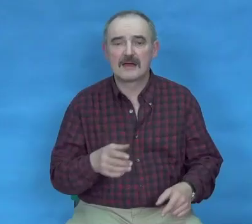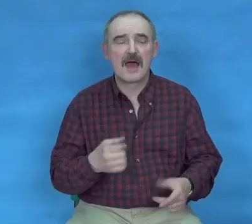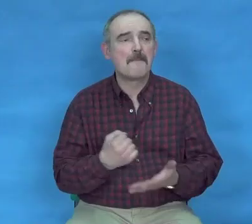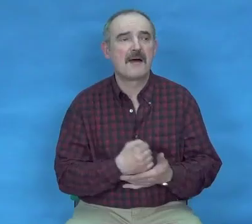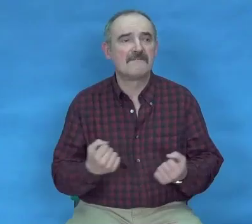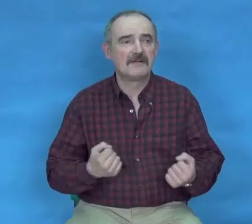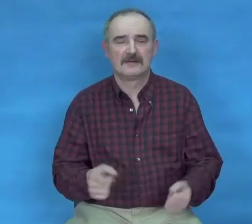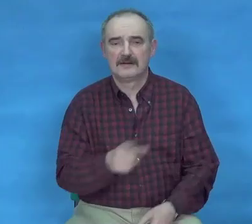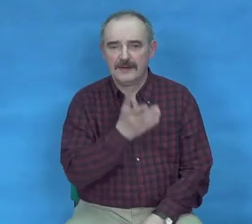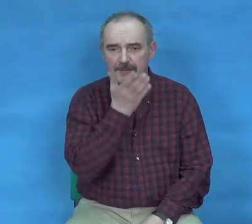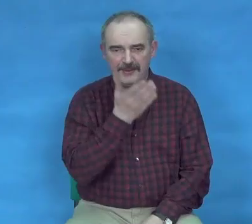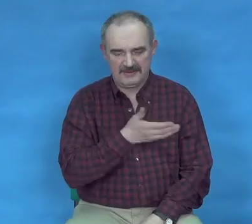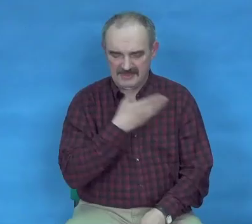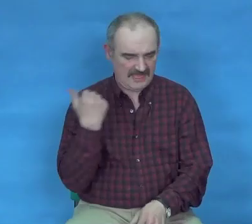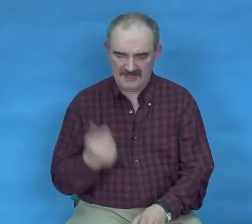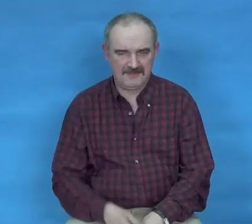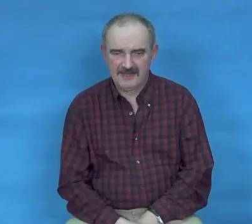Na egzaminie na prawo jazdy takiego znaku nie ma.